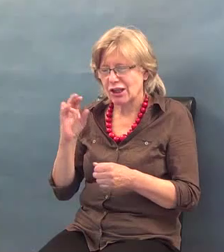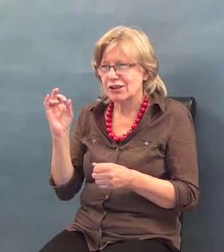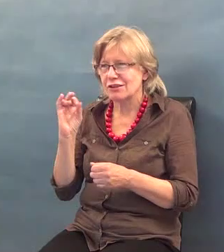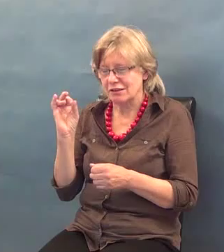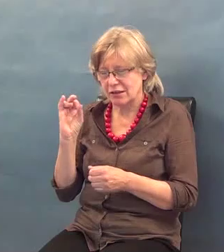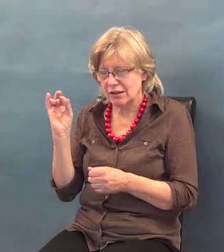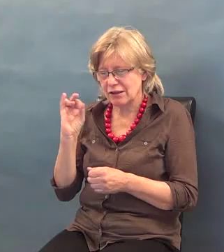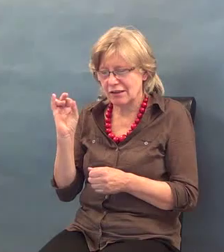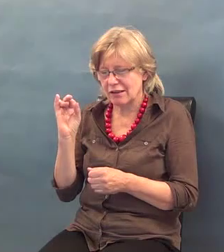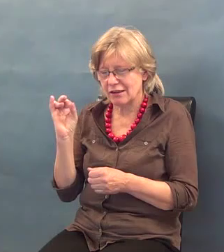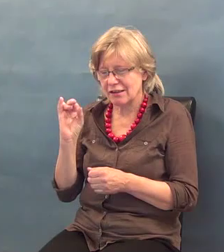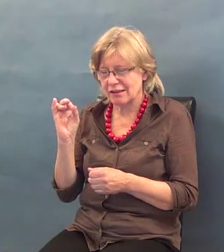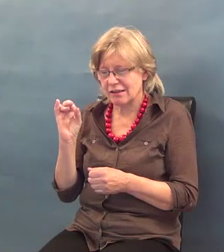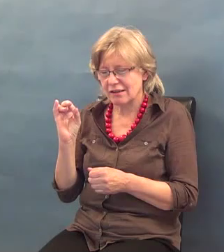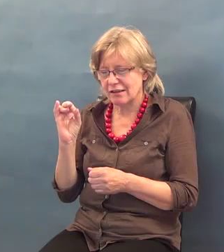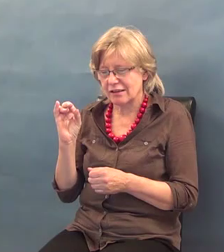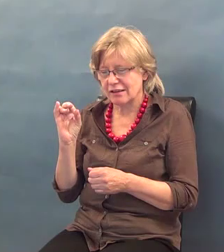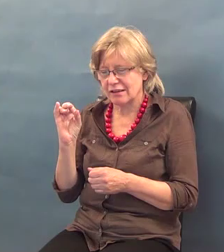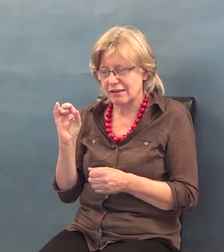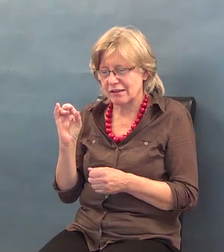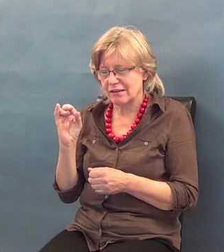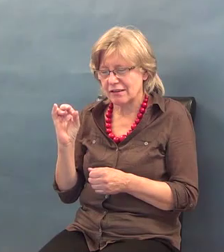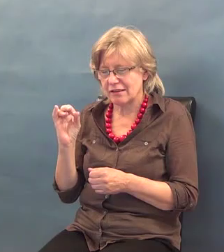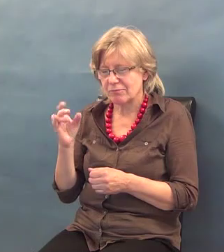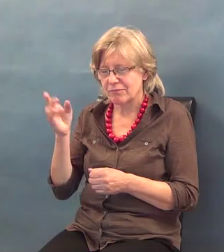Środa.